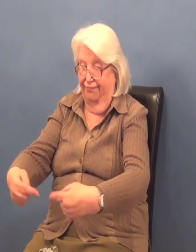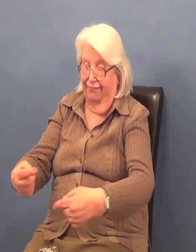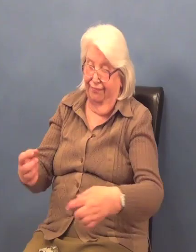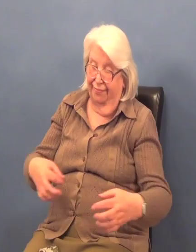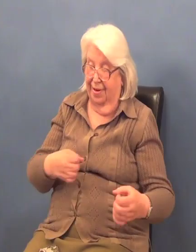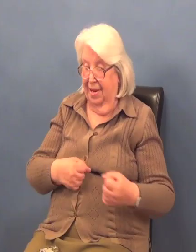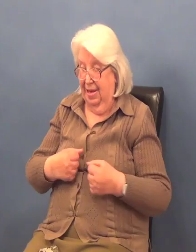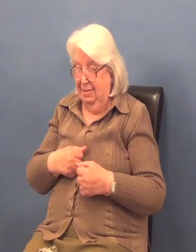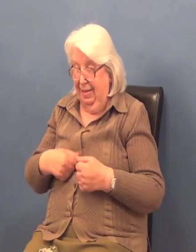Martwi się.